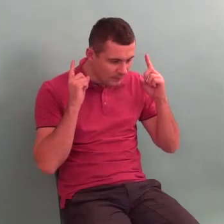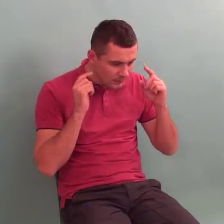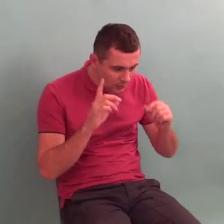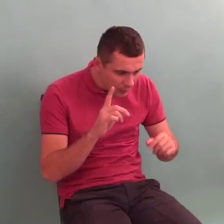Zaraz...